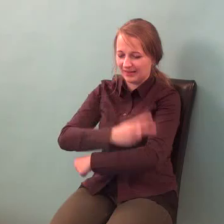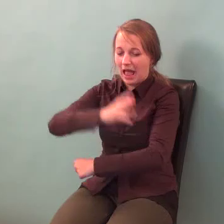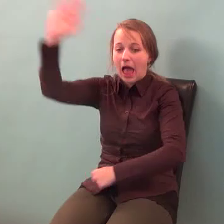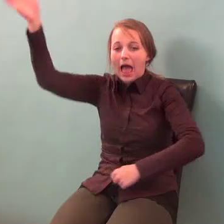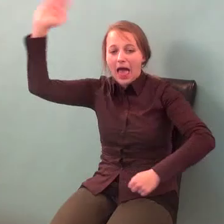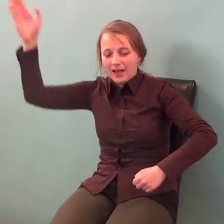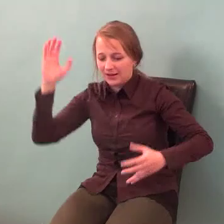Ktoś szybko macha.